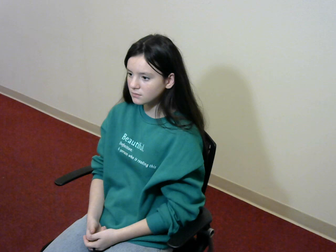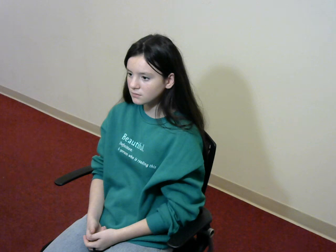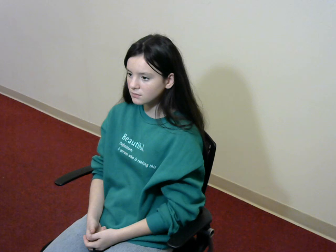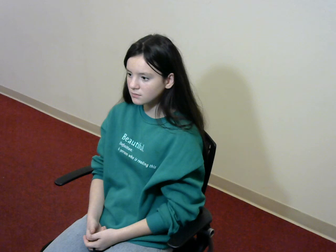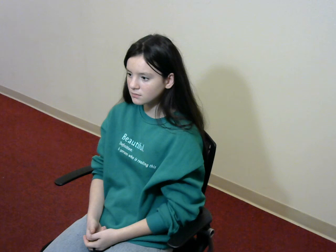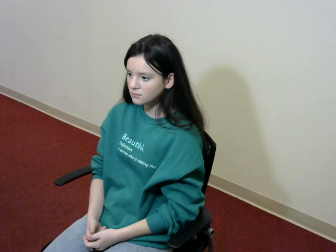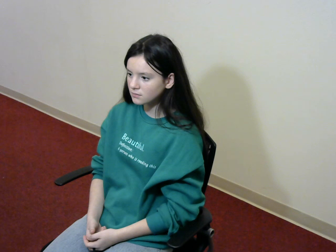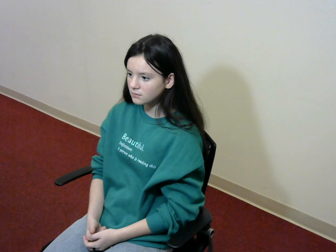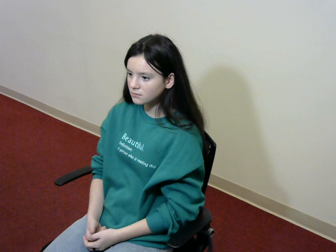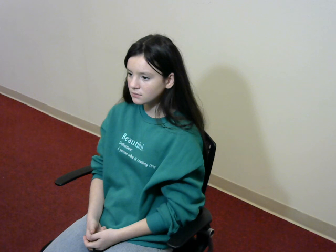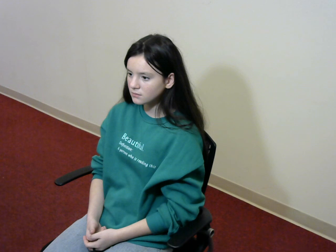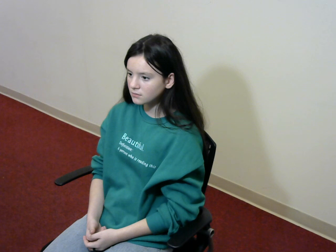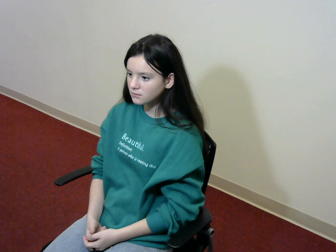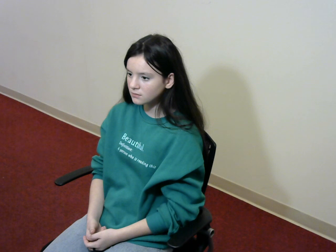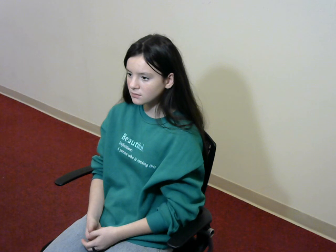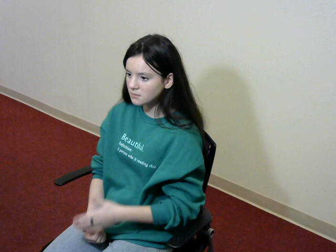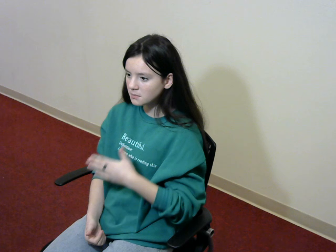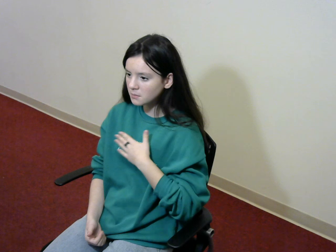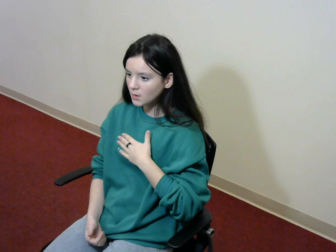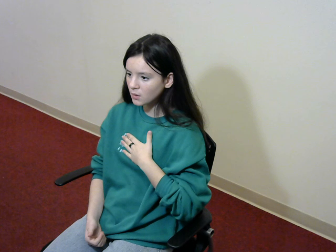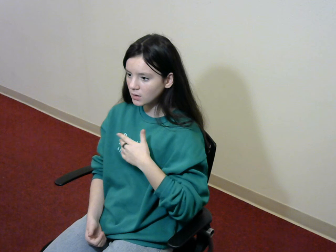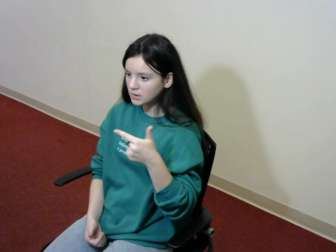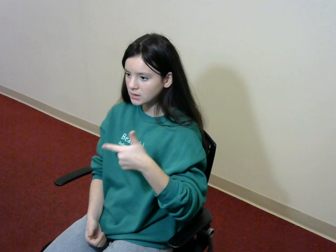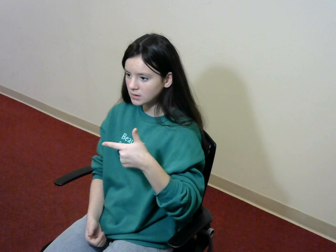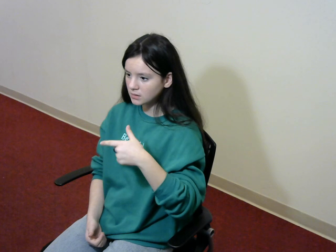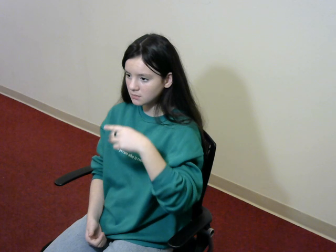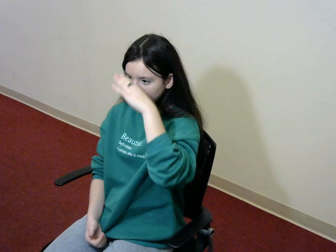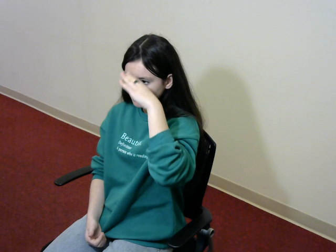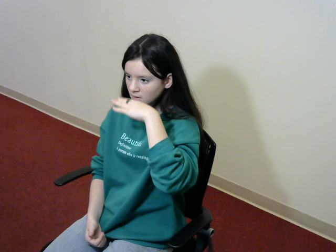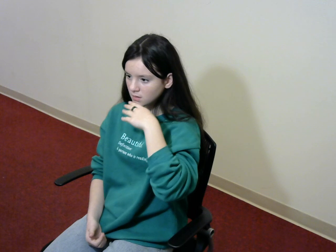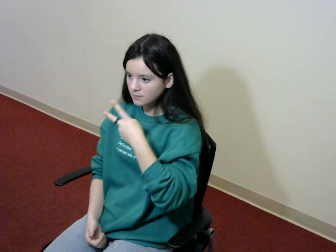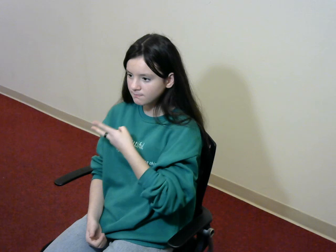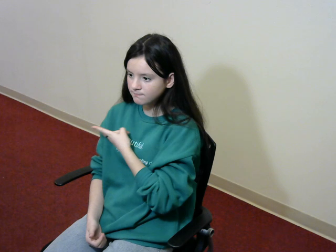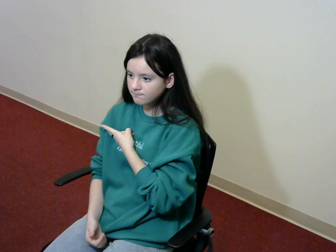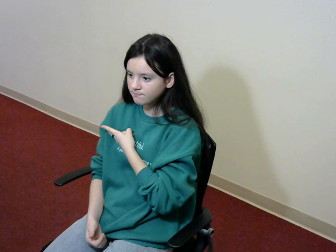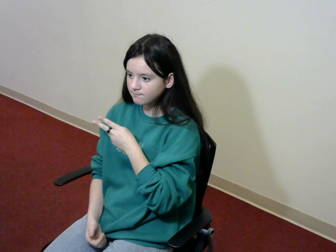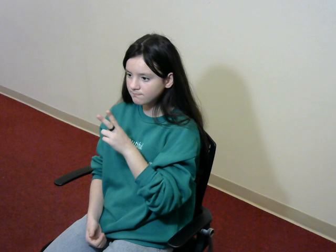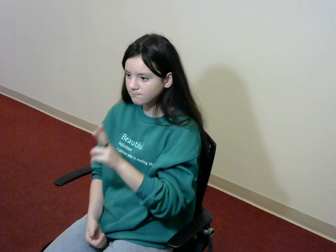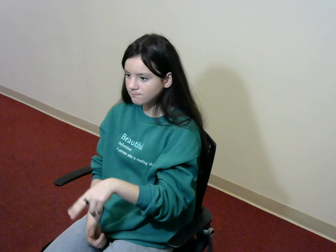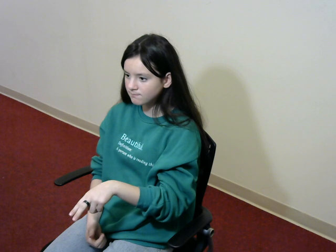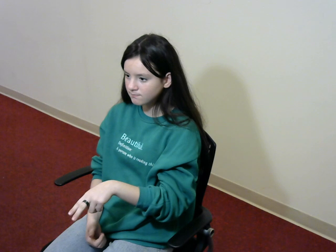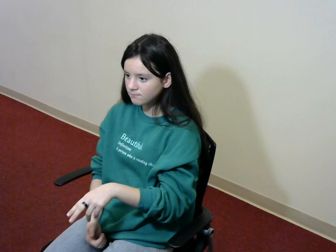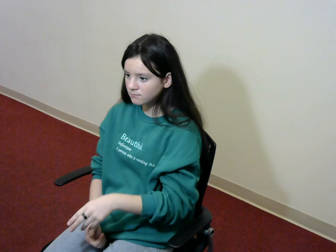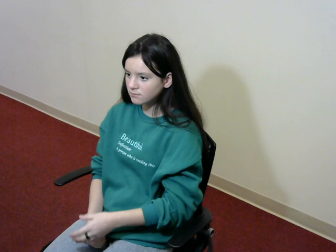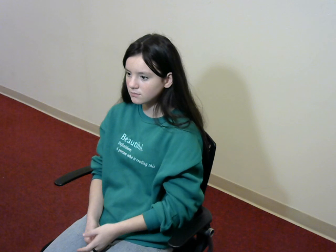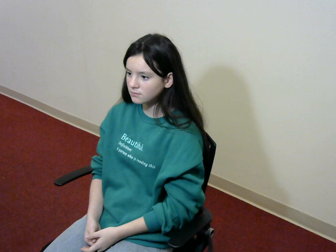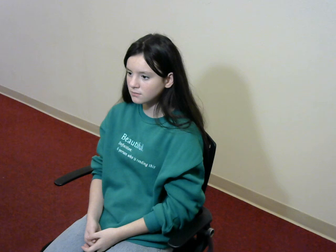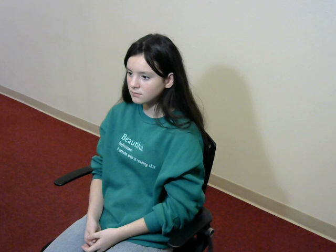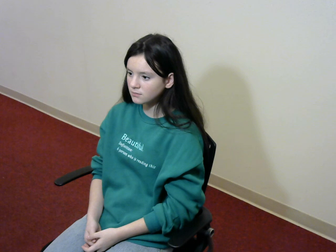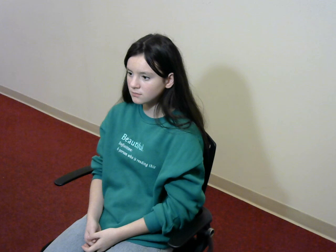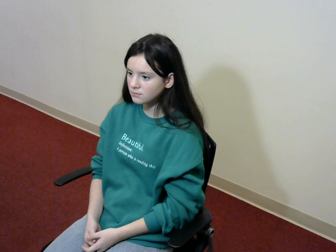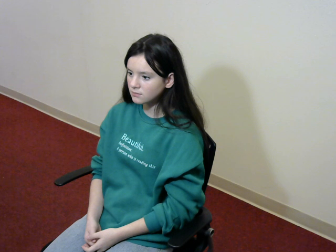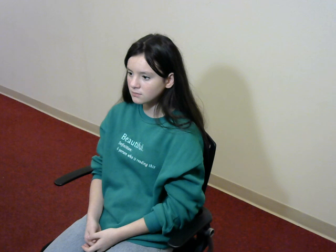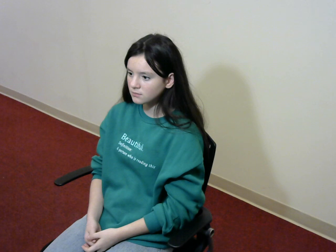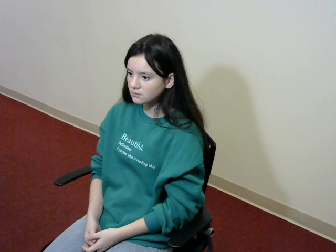Mənim qayınatam rəhmətə gedib